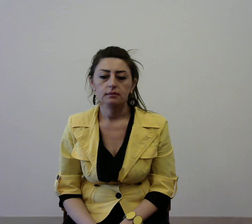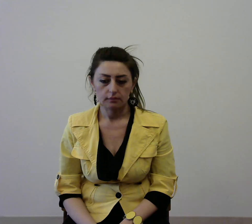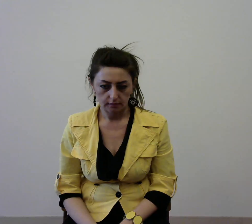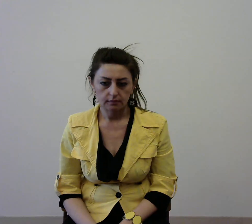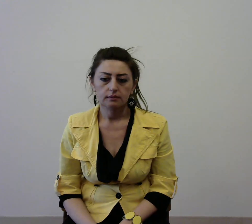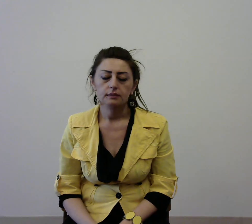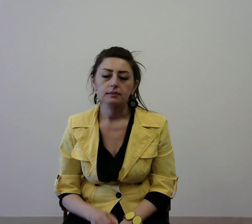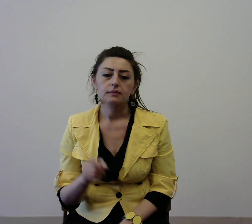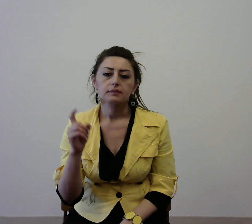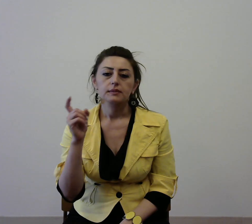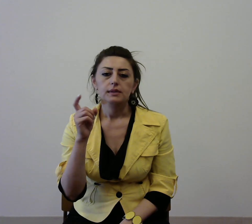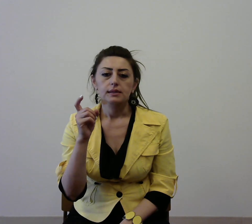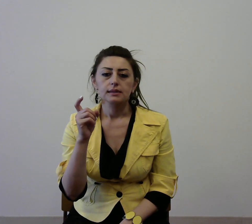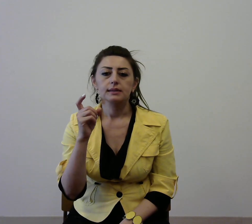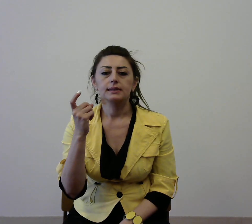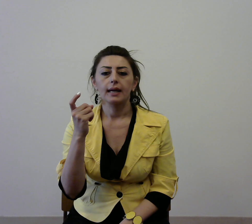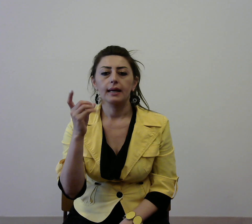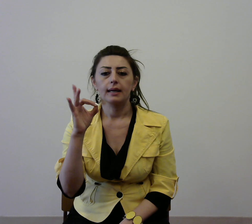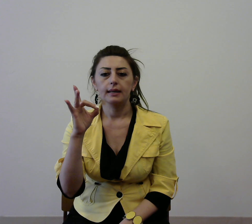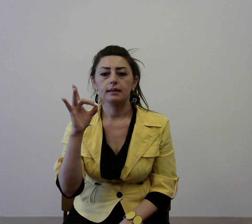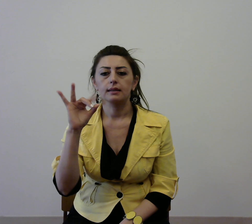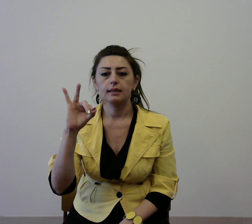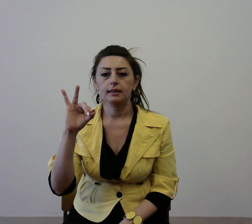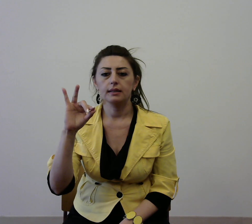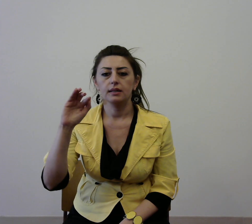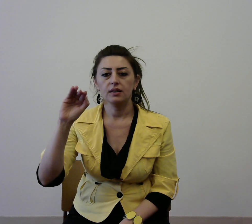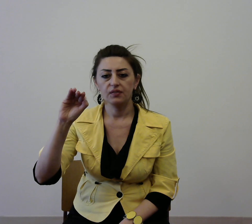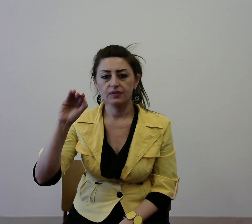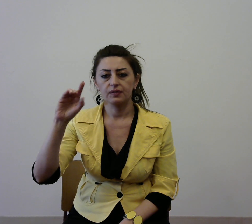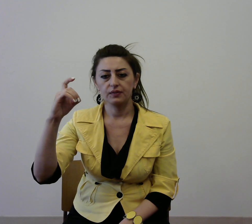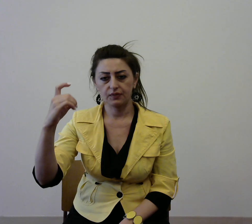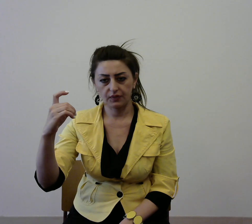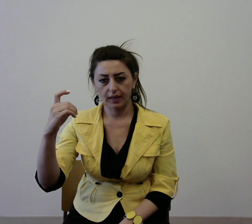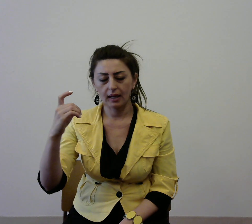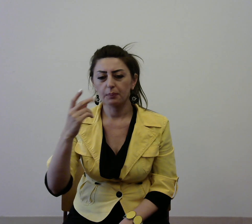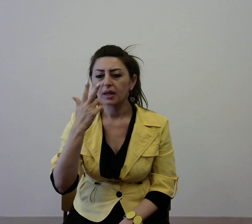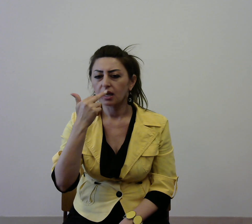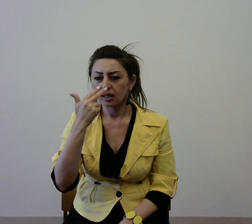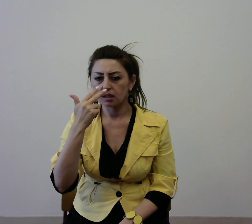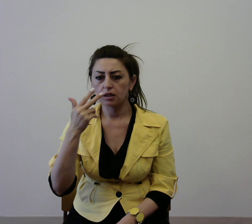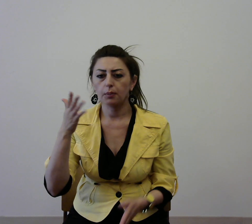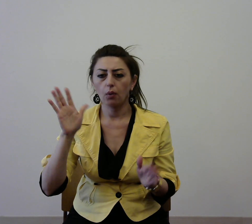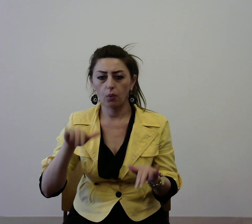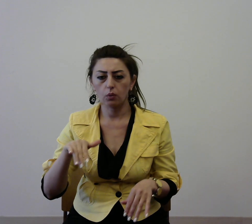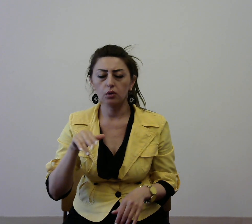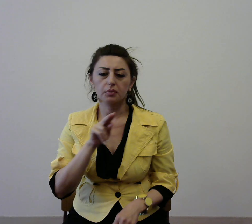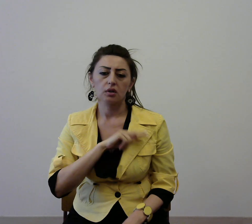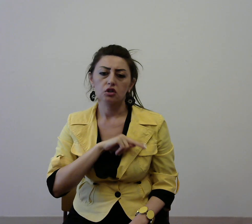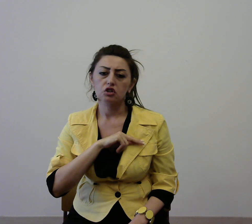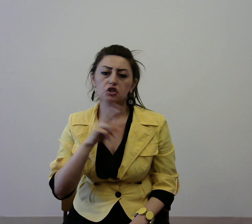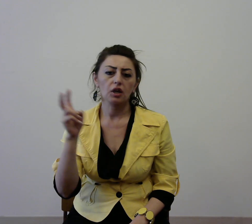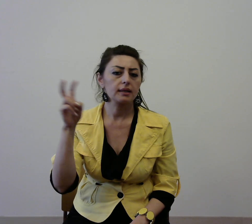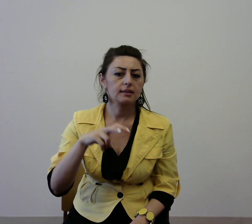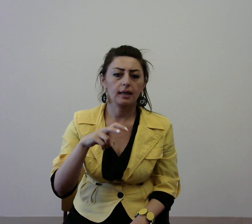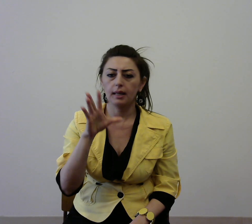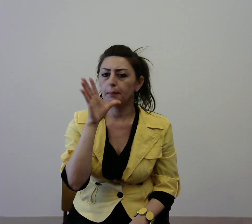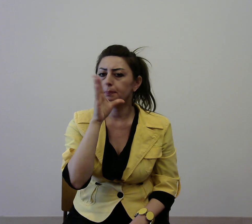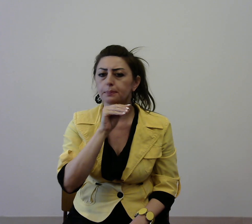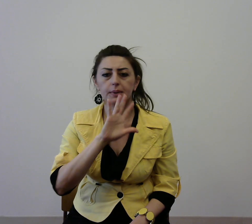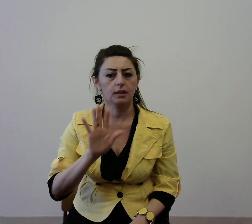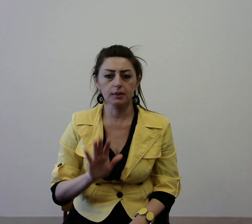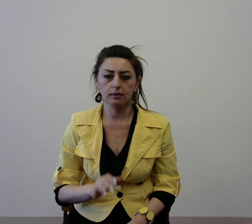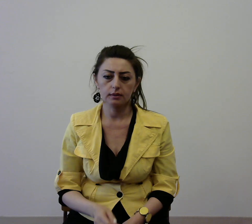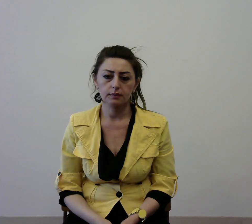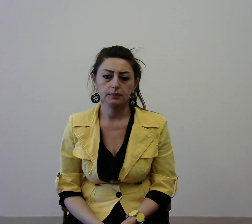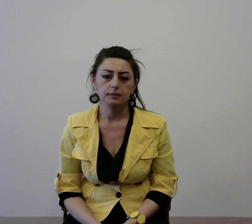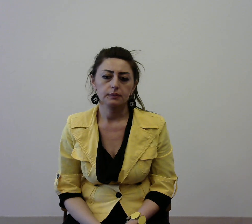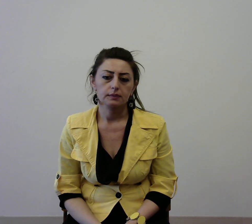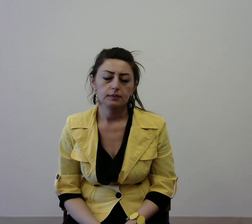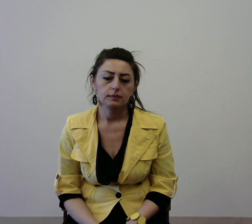Zərifə qrip olub, işə gələ bilmir